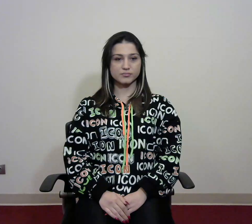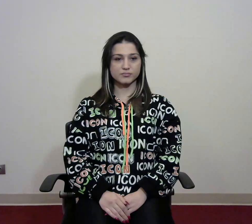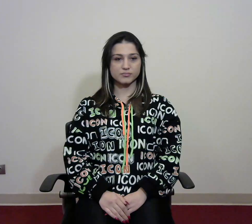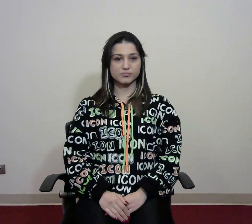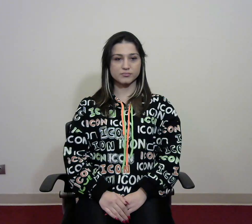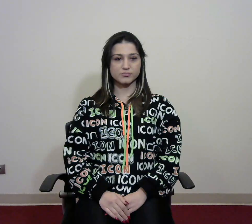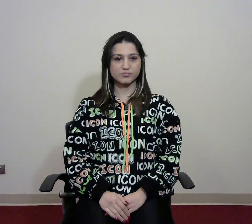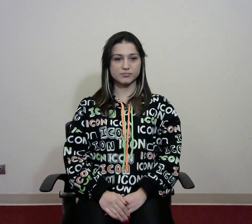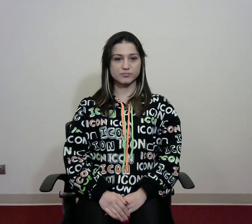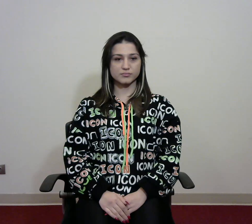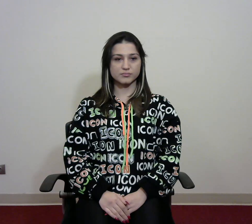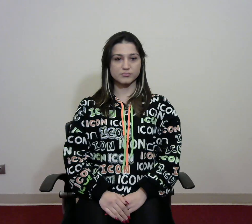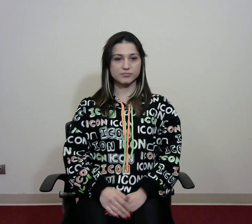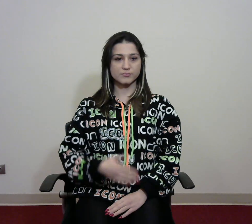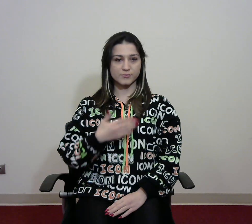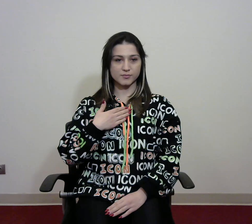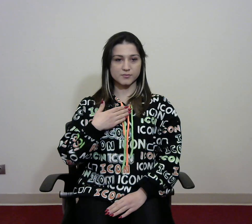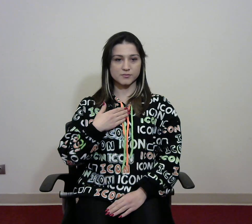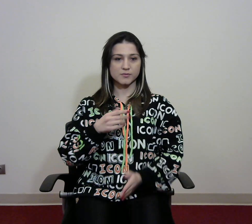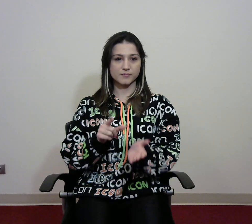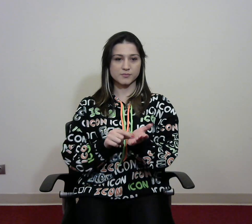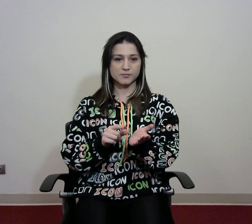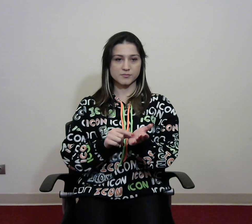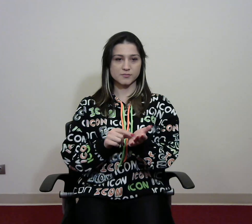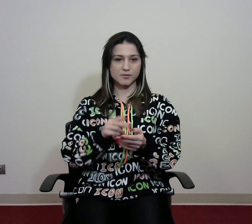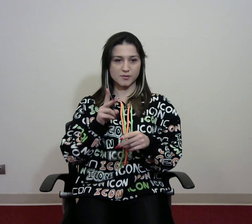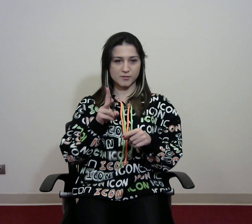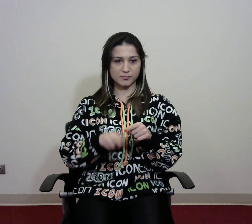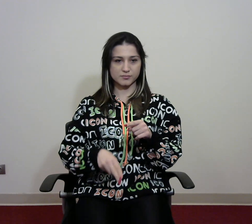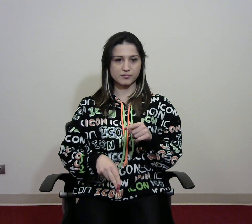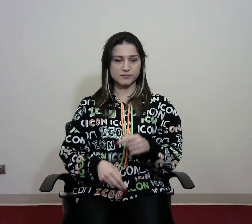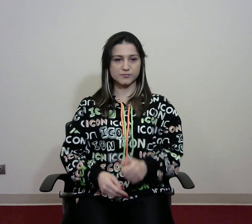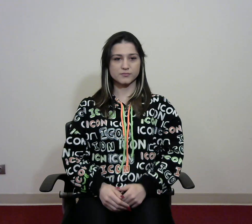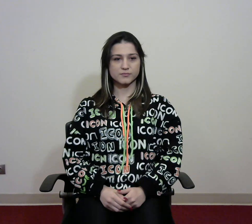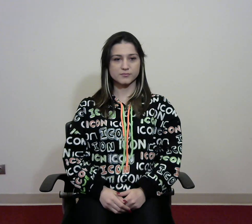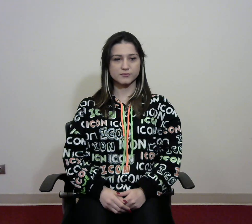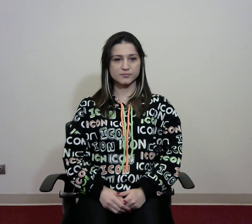Mənim pensiyamı kəsiblər